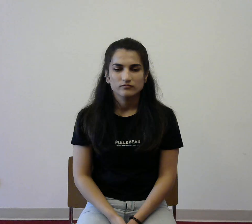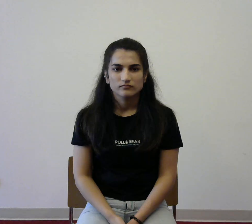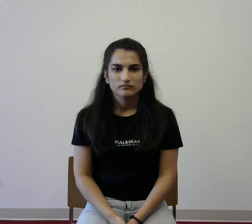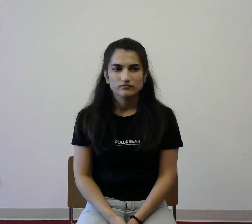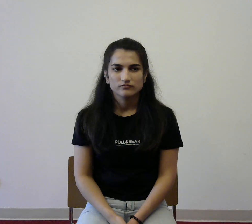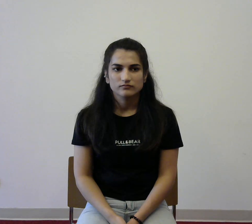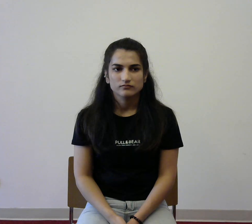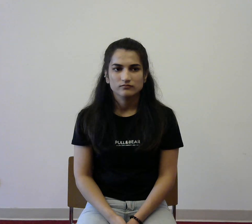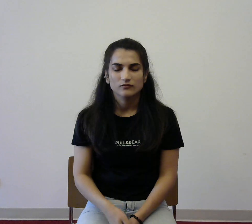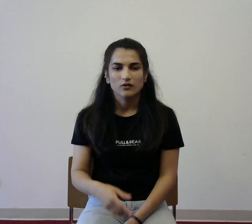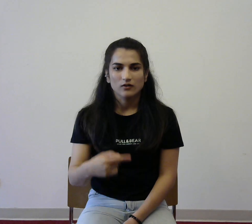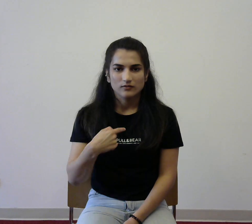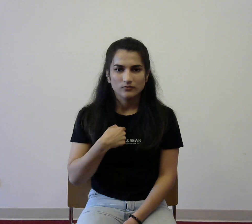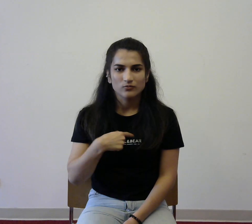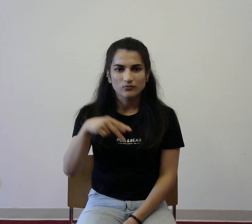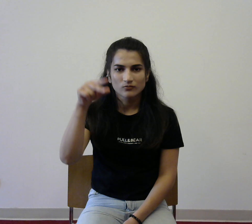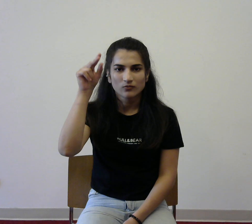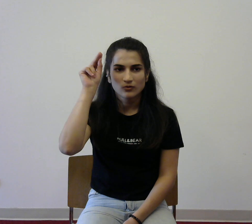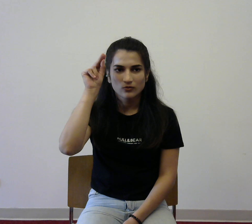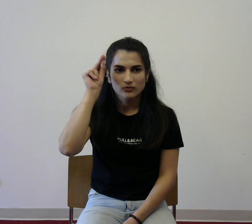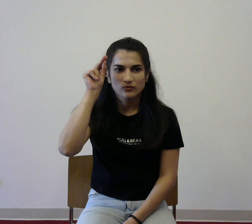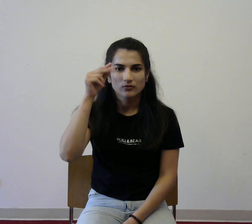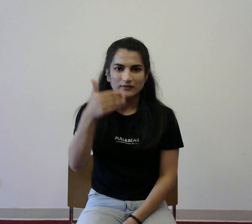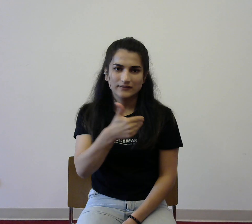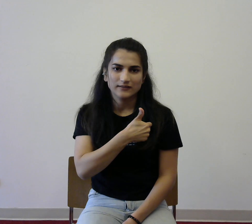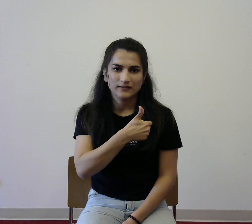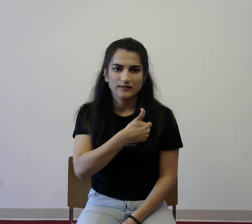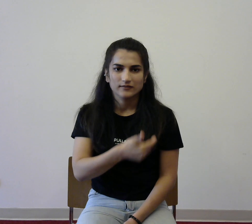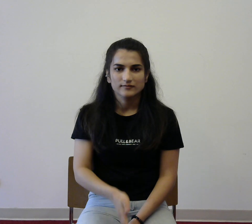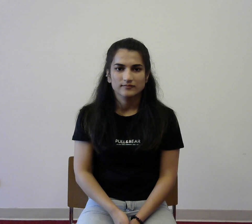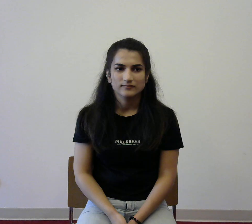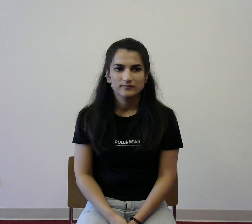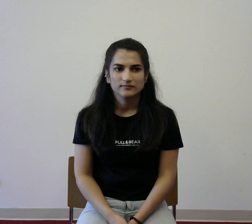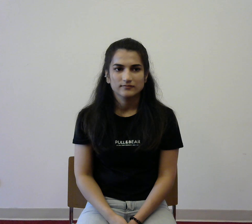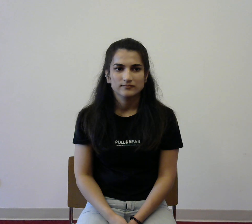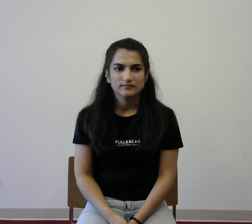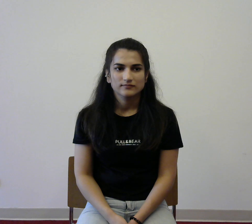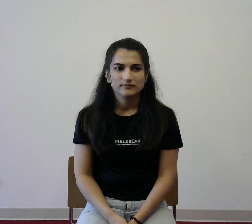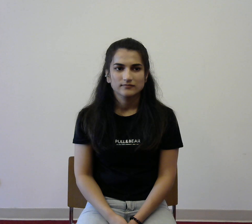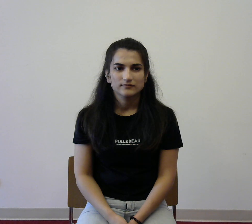Mən öyrənmək istəyirəm